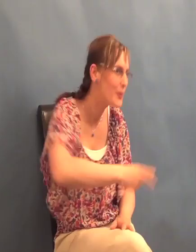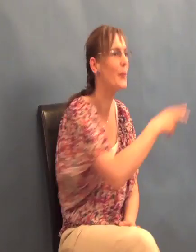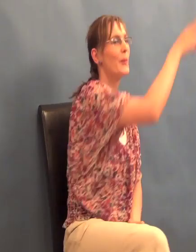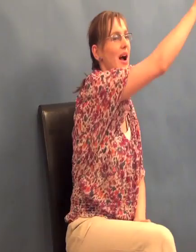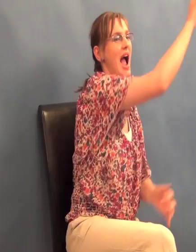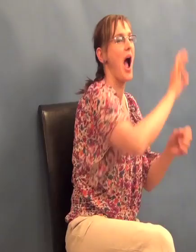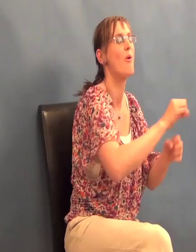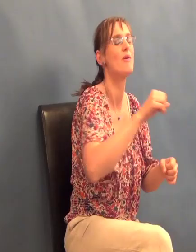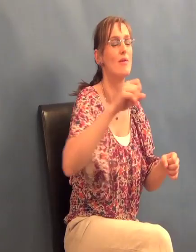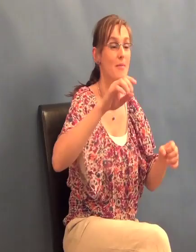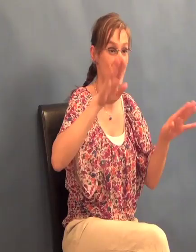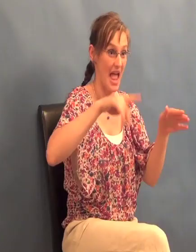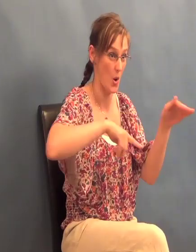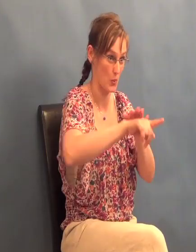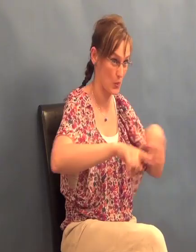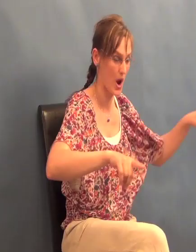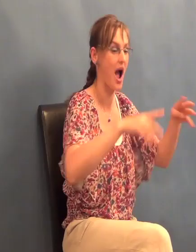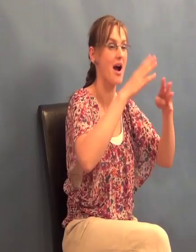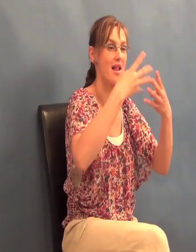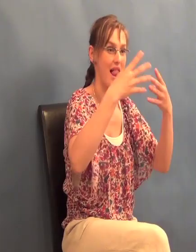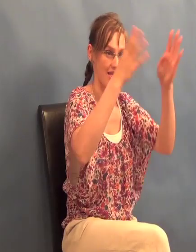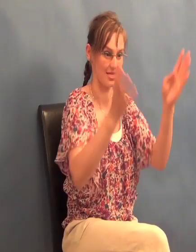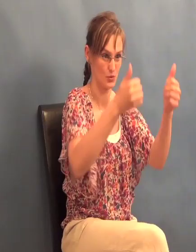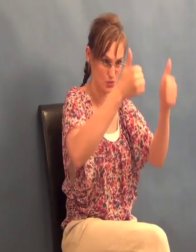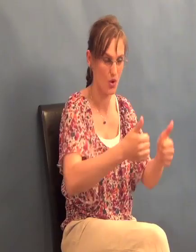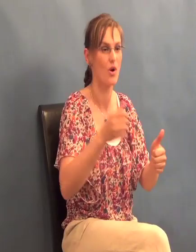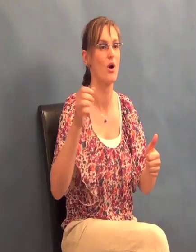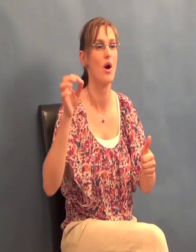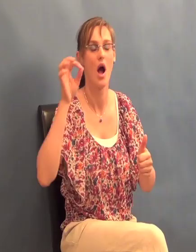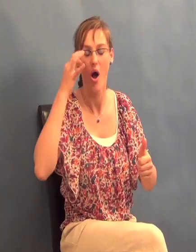W momencie, kiedy ptak uciekł z klatki, a kot chciał go złapać...